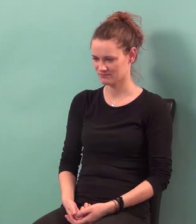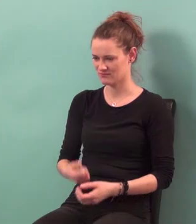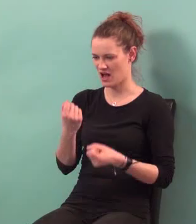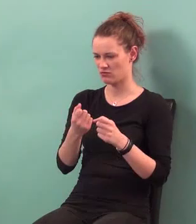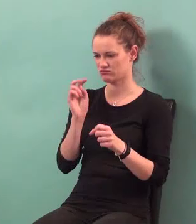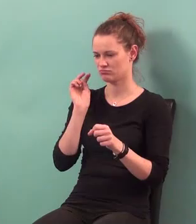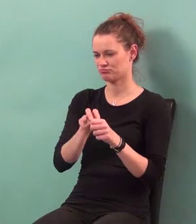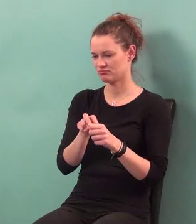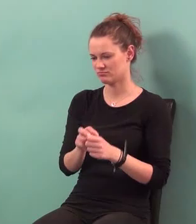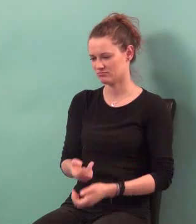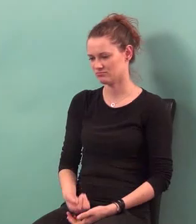Wsiąść do samochodu.